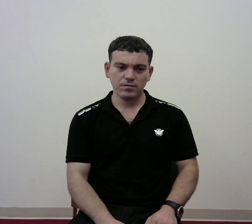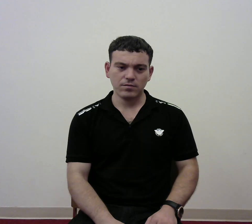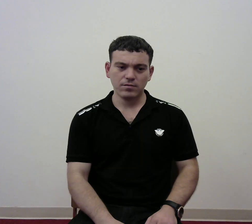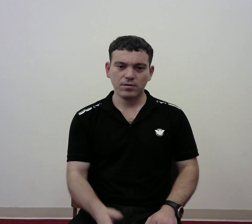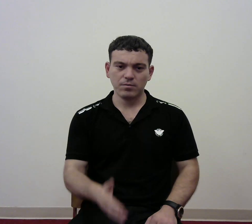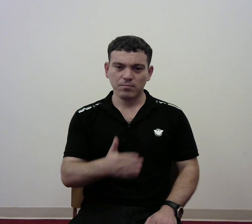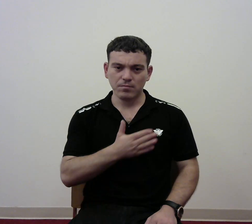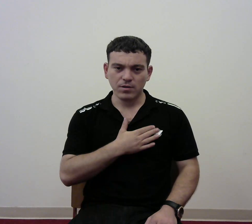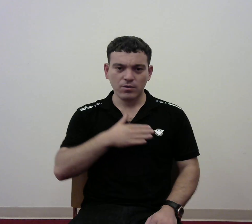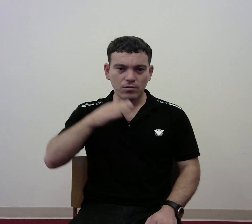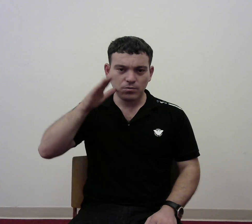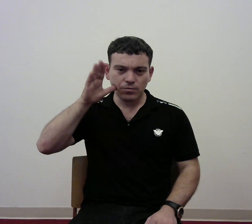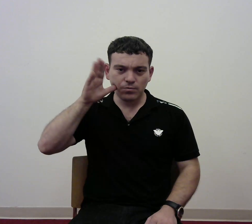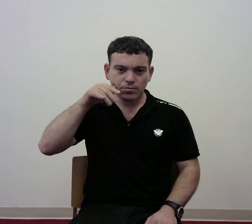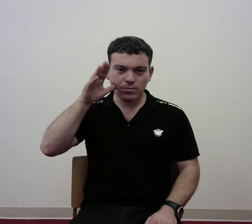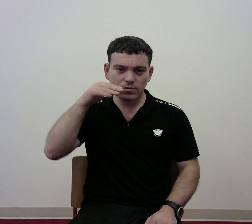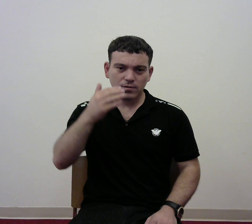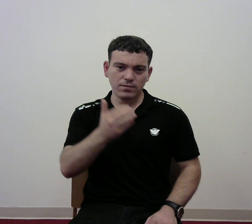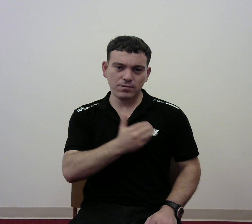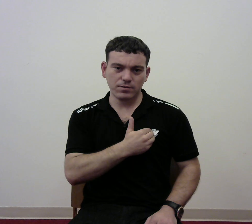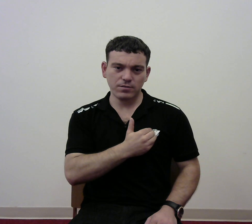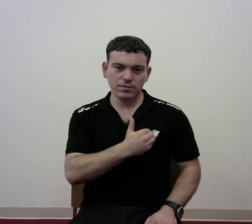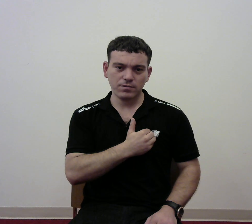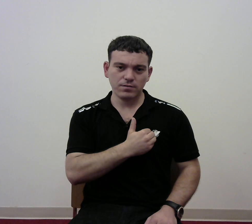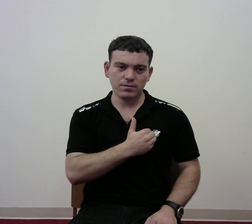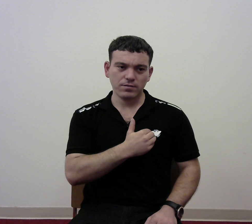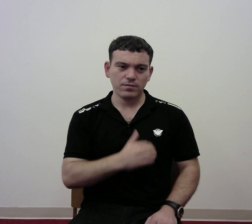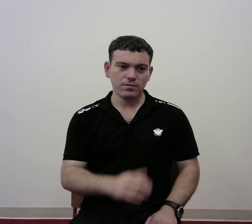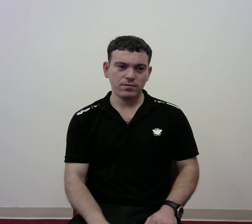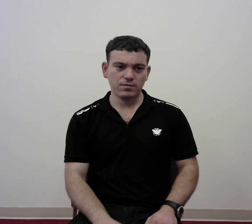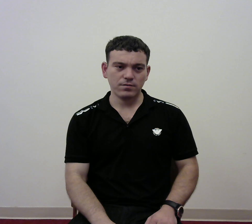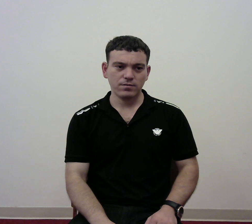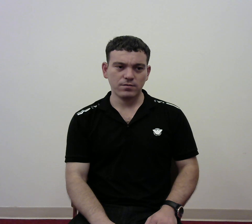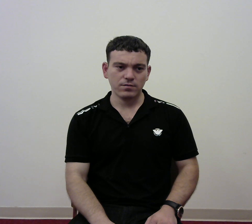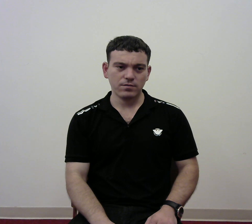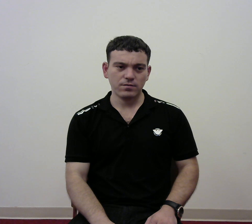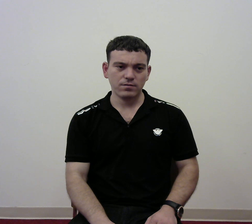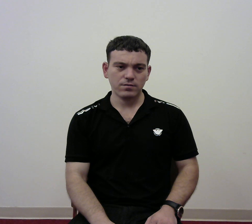Mən su istəyirəm